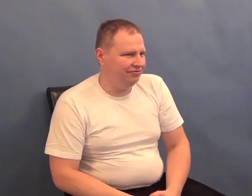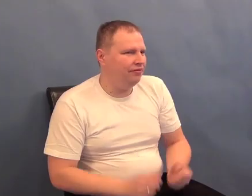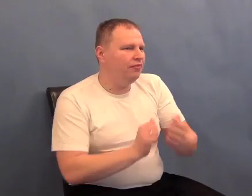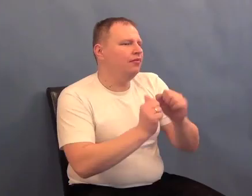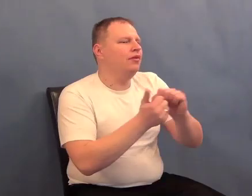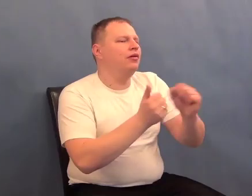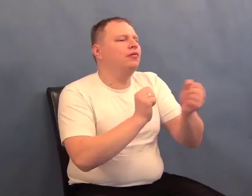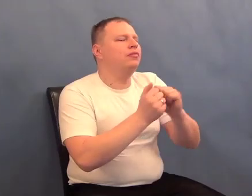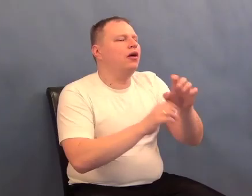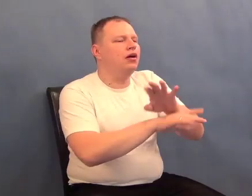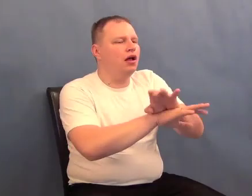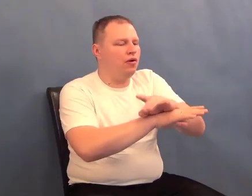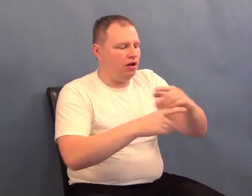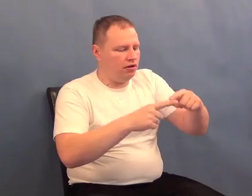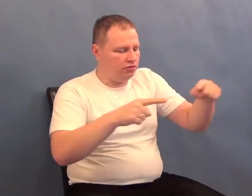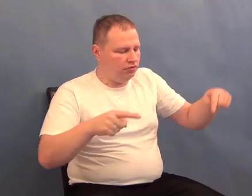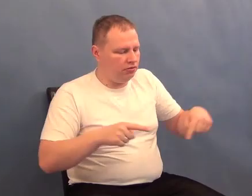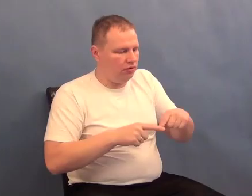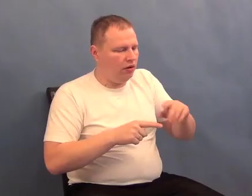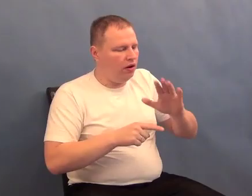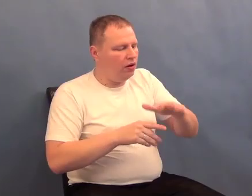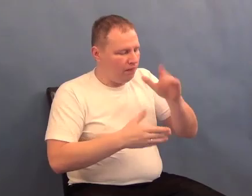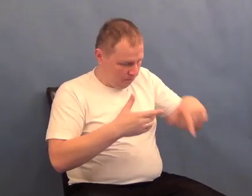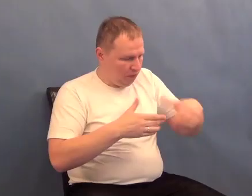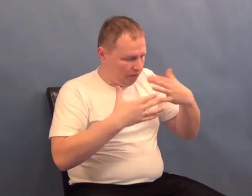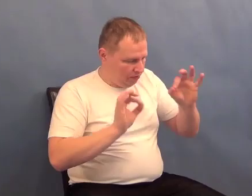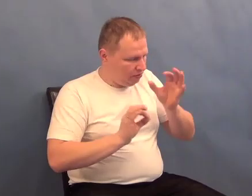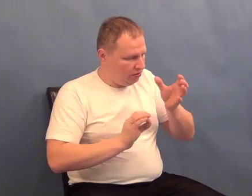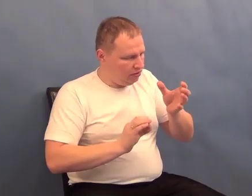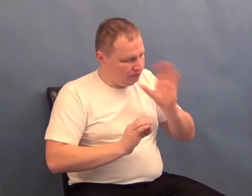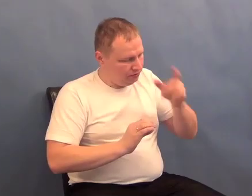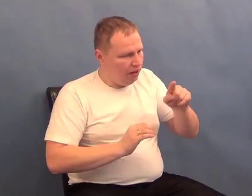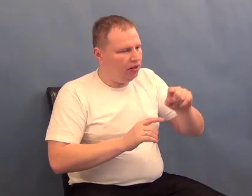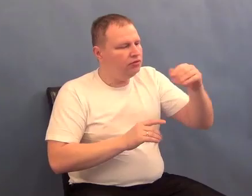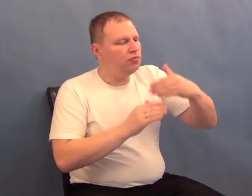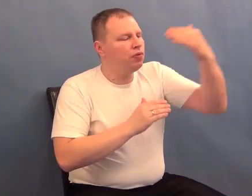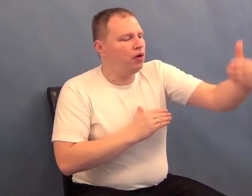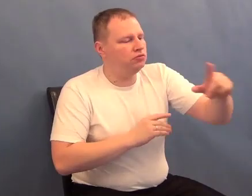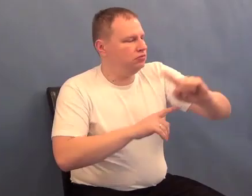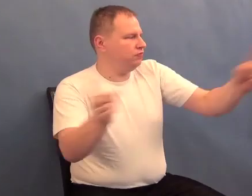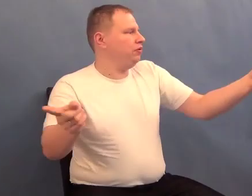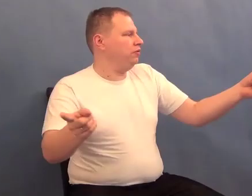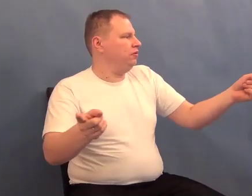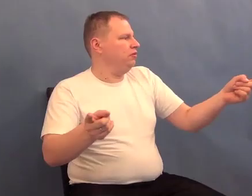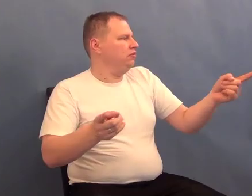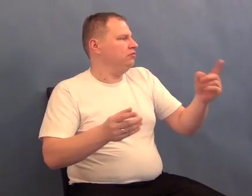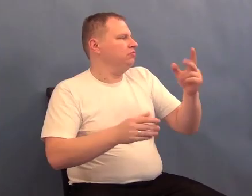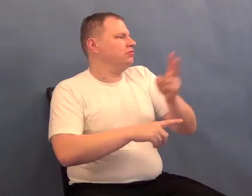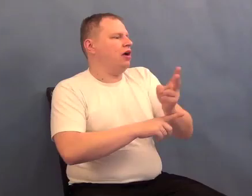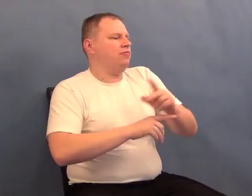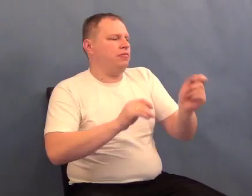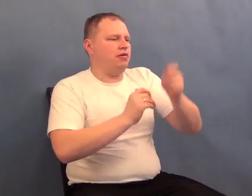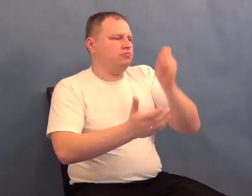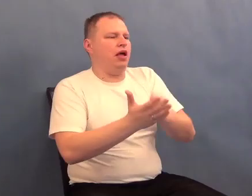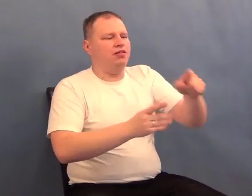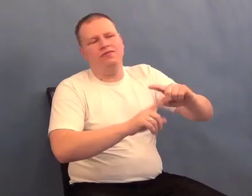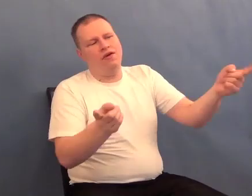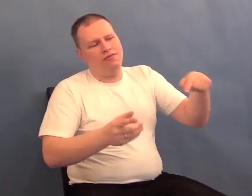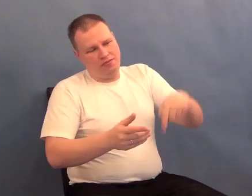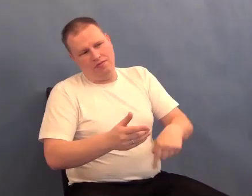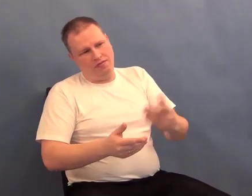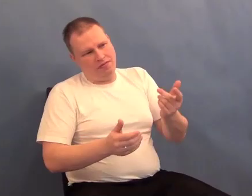Albo na terenie restauracji można pić, a poza restauracją nie wolno, ponieważ można dostać mandat.